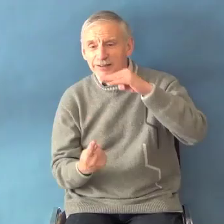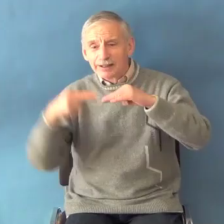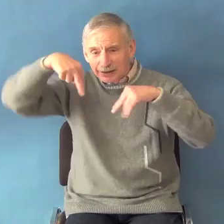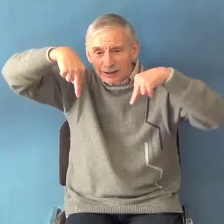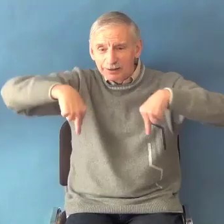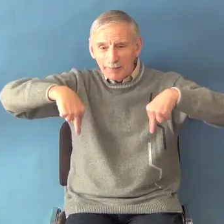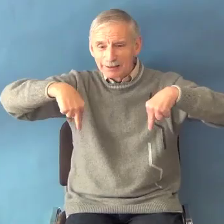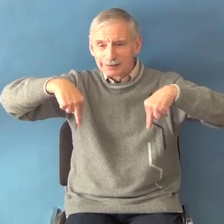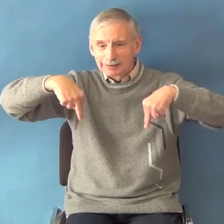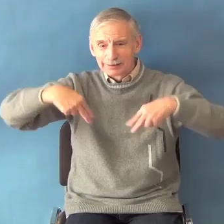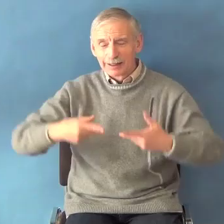Nie stoi na dwóch nogach.